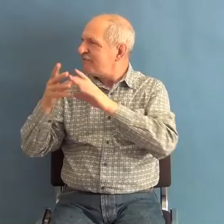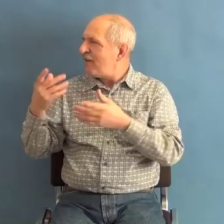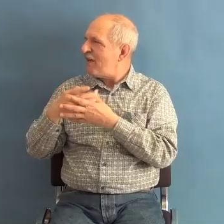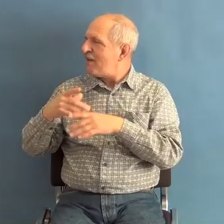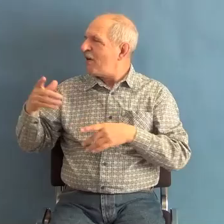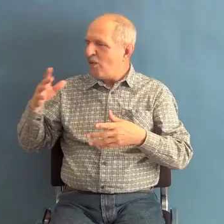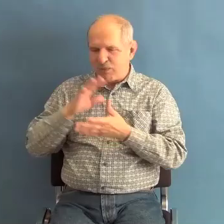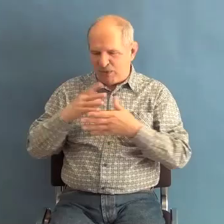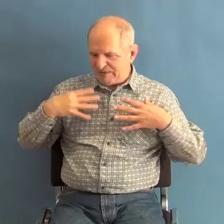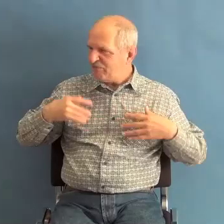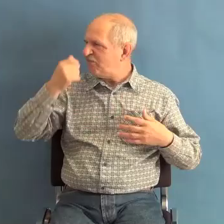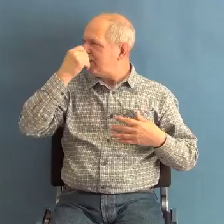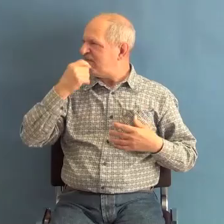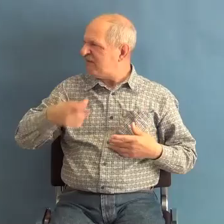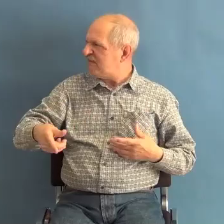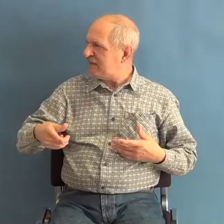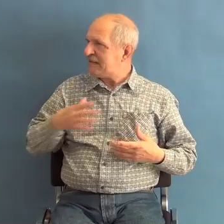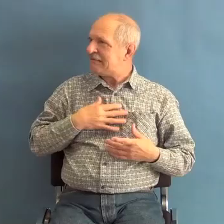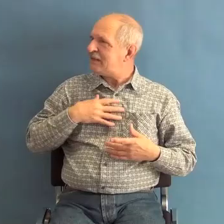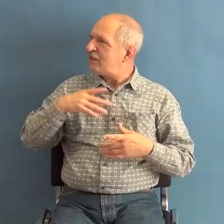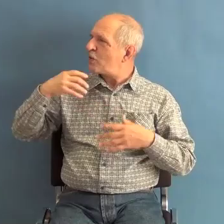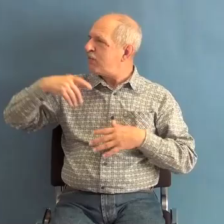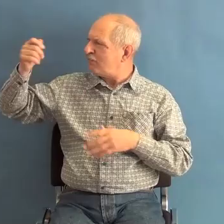Możliwe, że jest zakaz kąpieli dla koni, bo one są brudne.